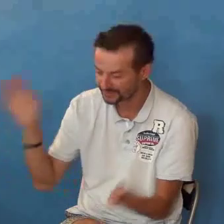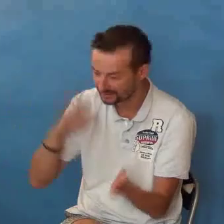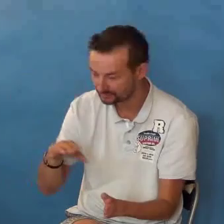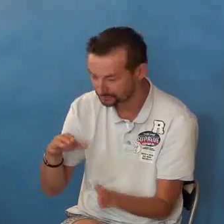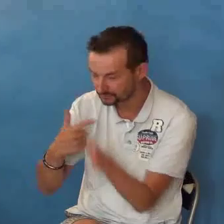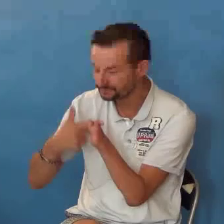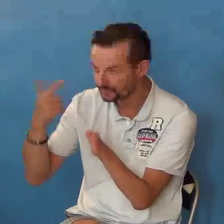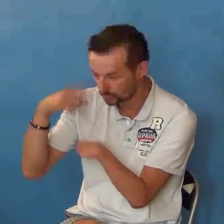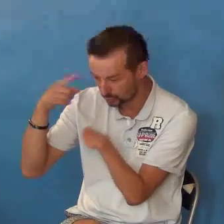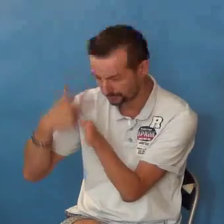Dwudziesty drugi lutego?